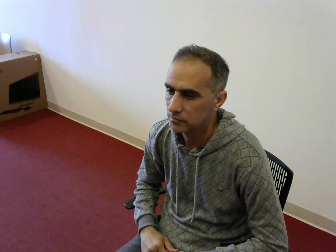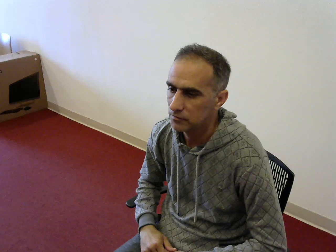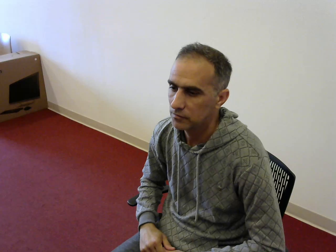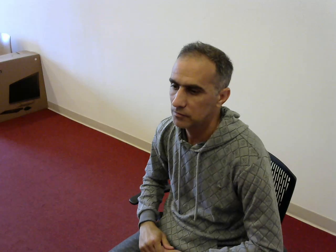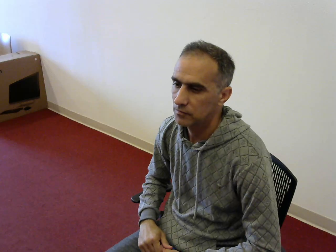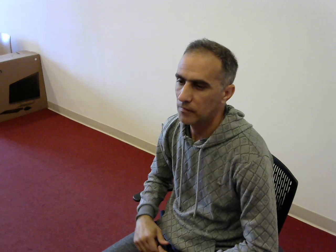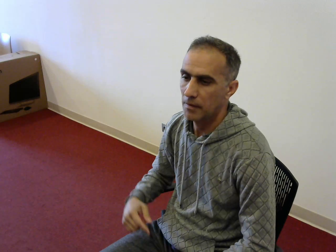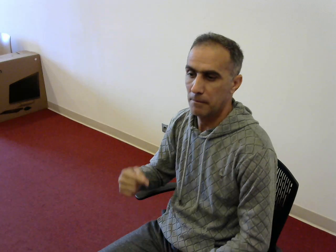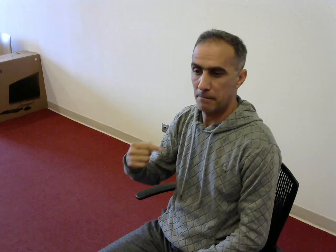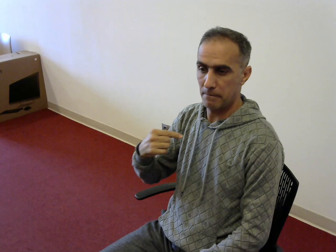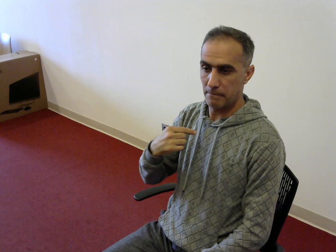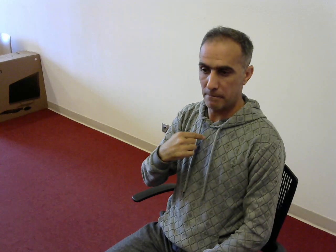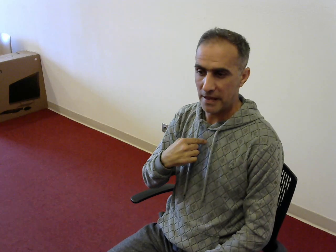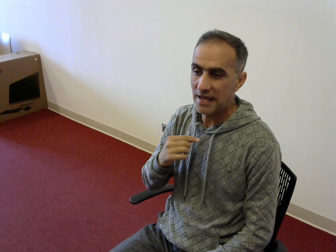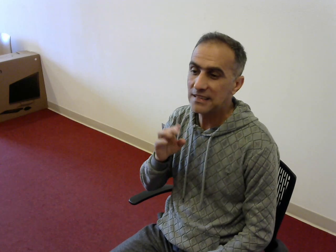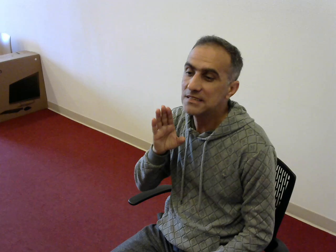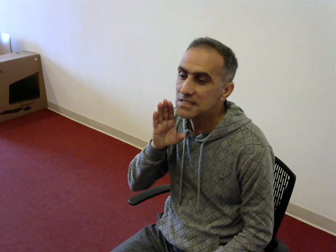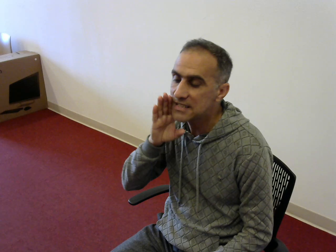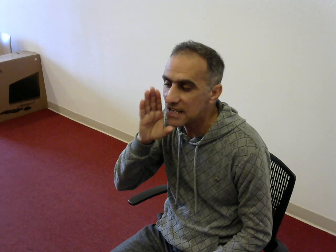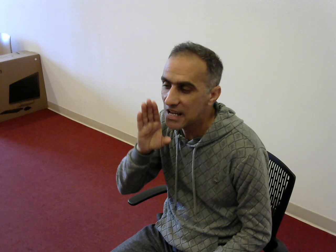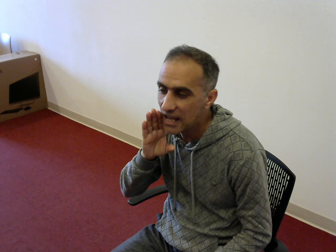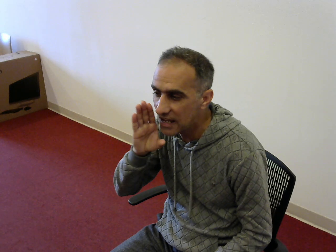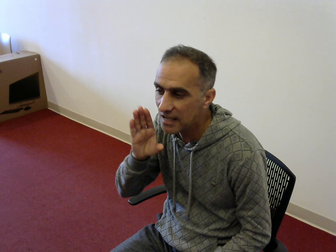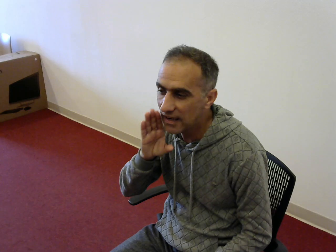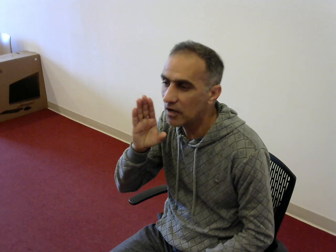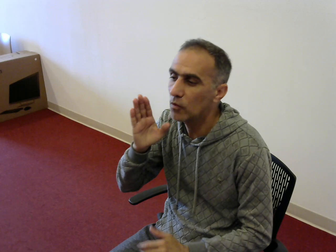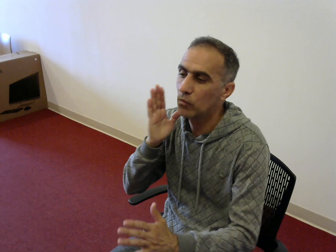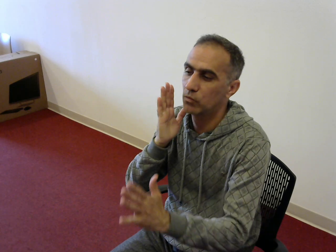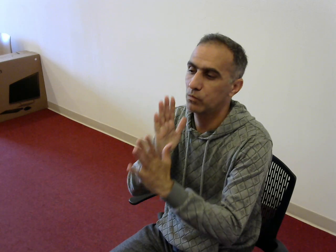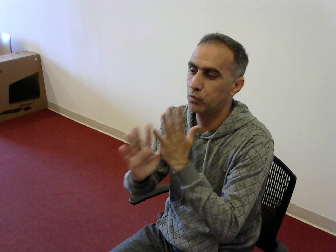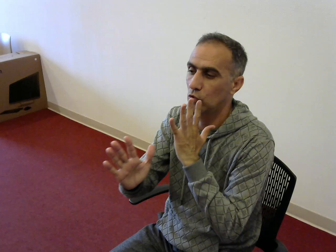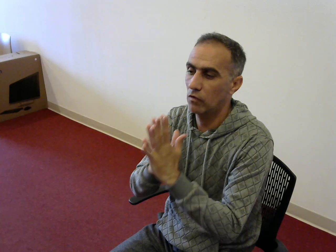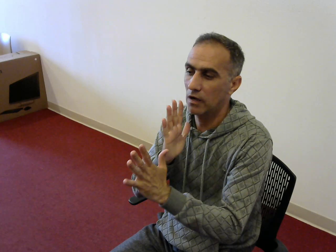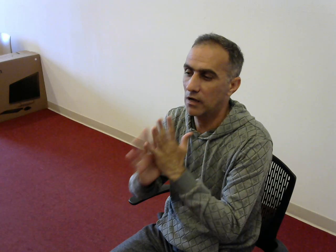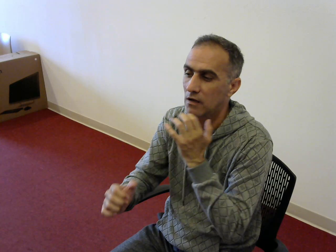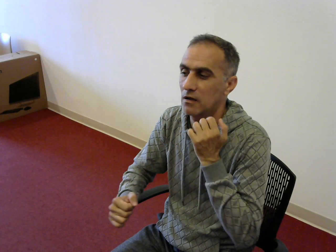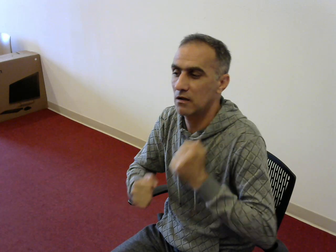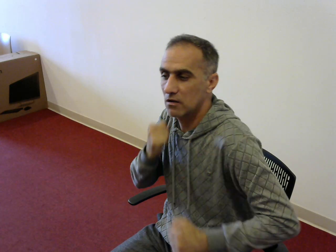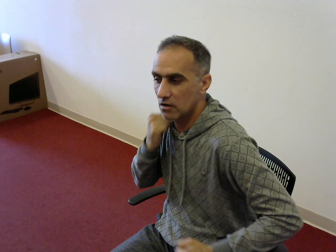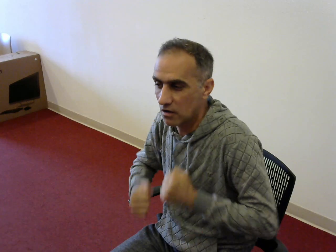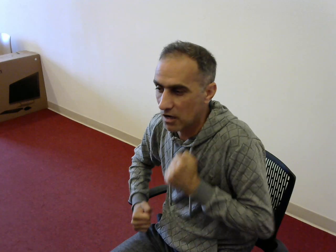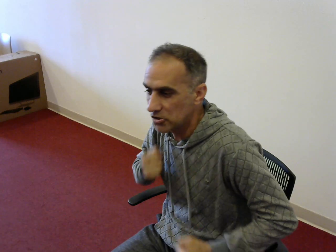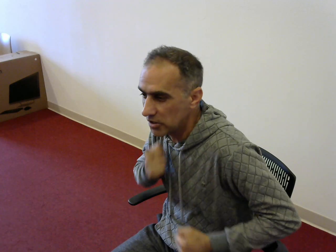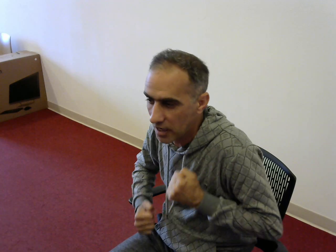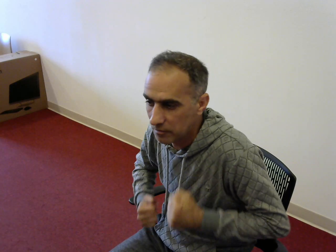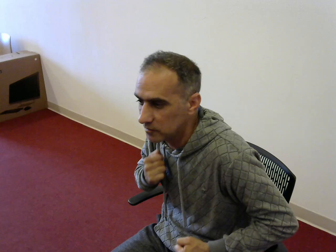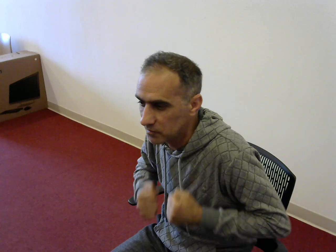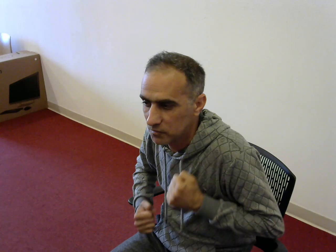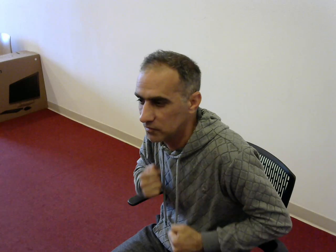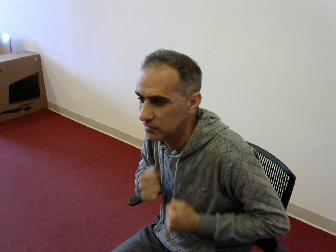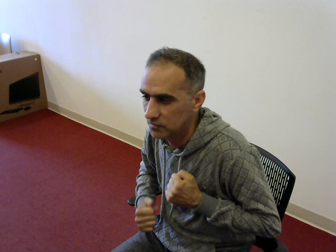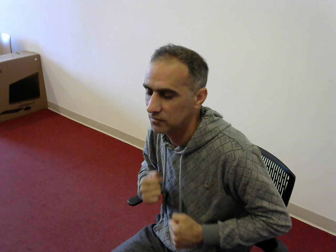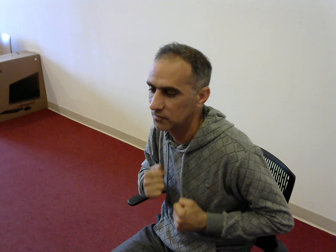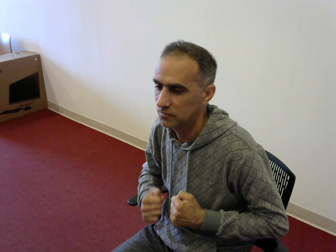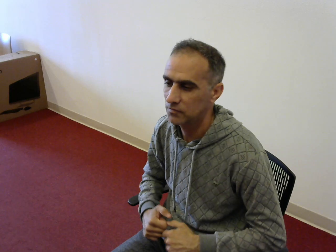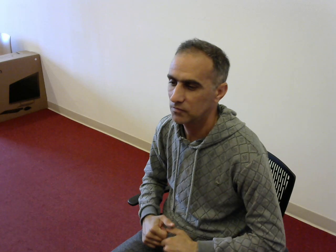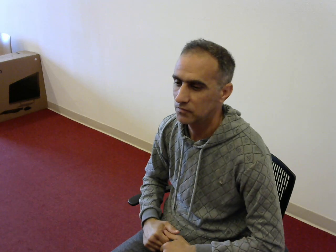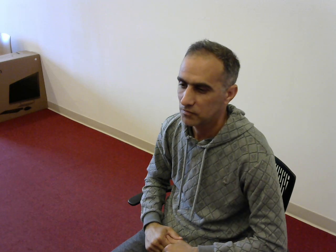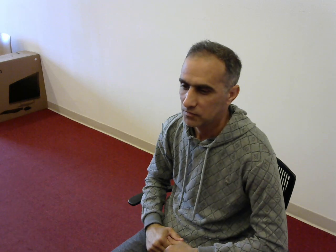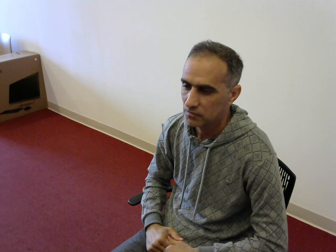Mən səhərlər bulvarda qaçıram